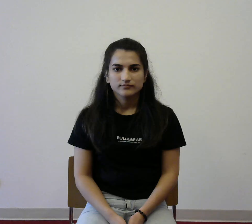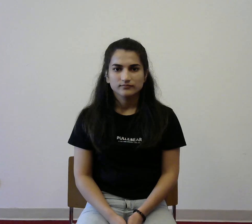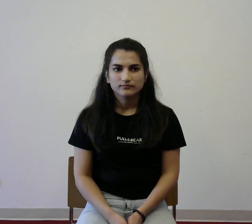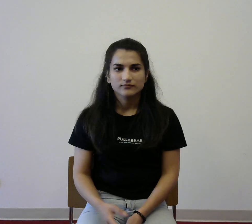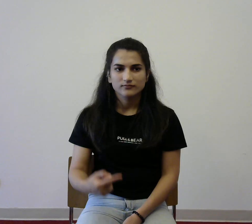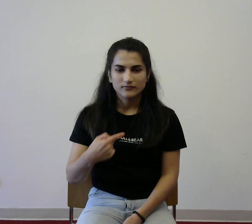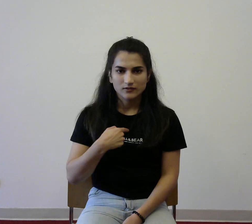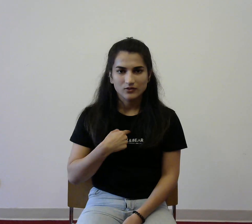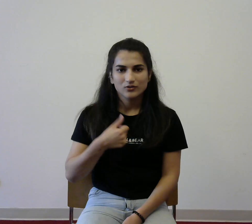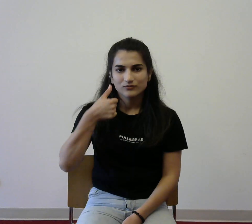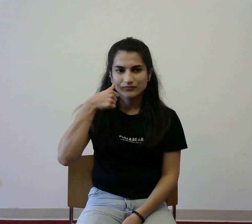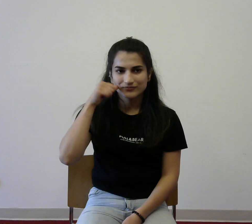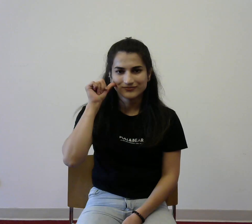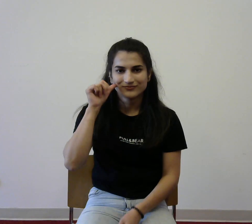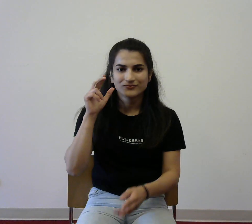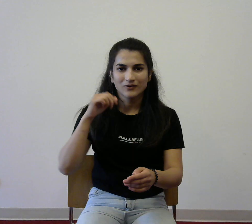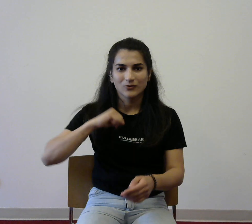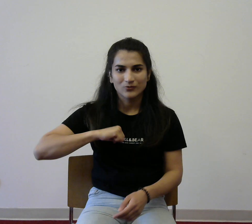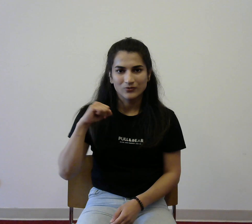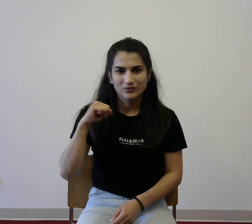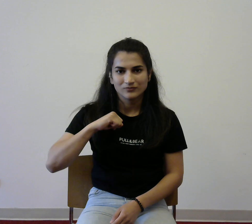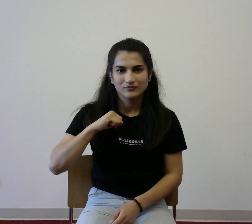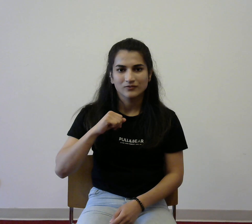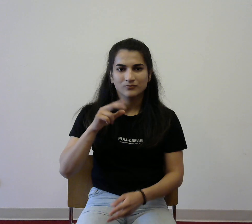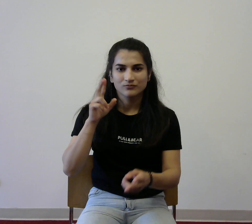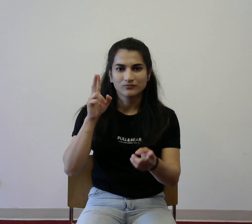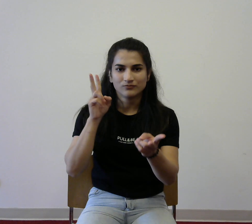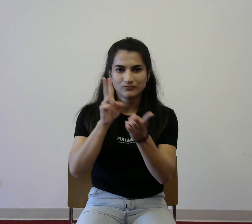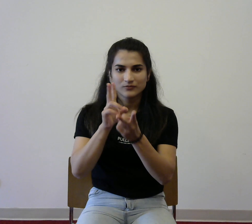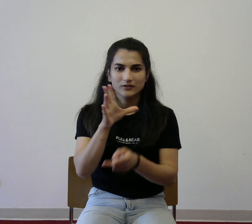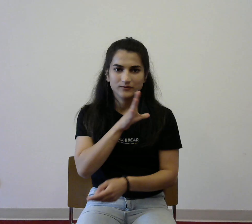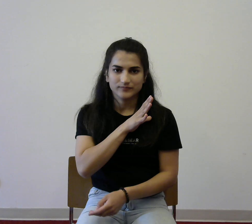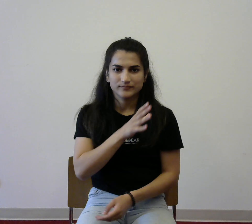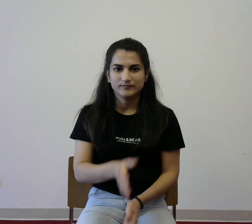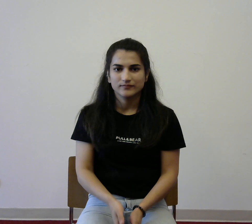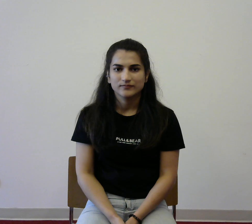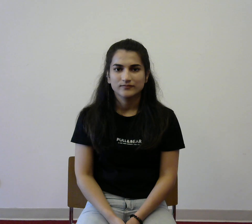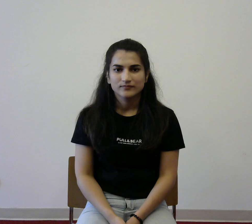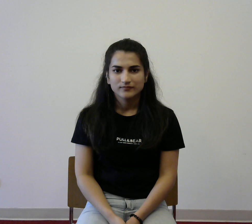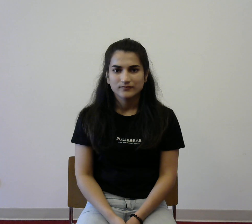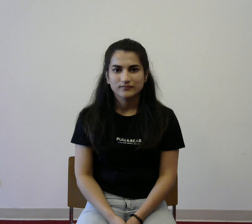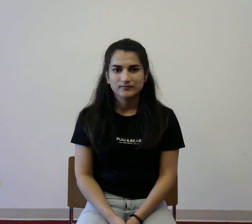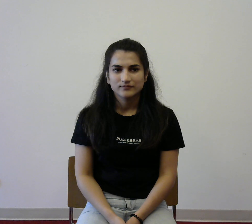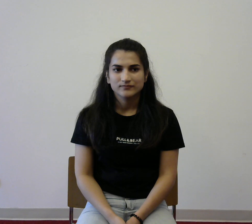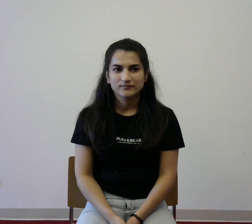Mən dünən dostlarımla görüşmüşdüm